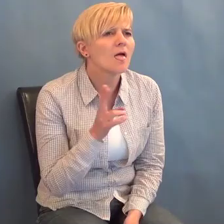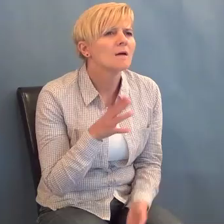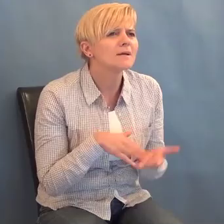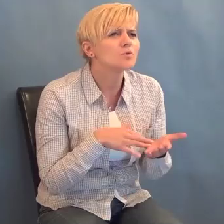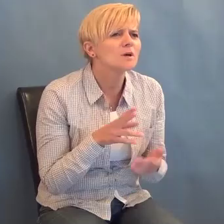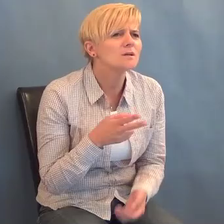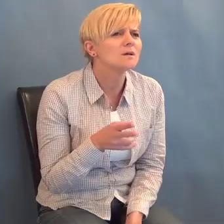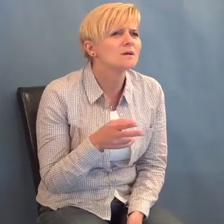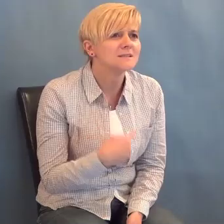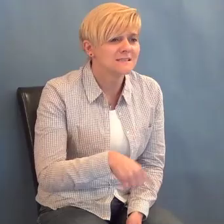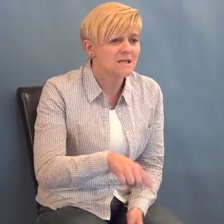Który miesiąc?